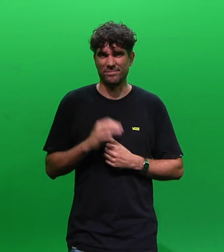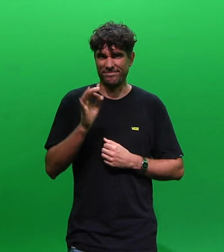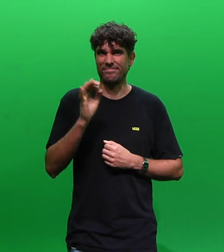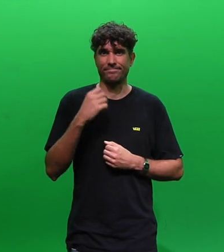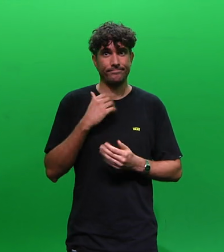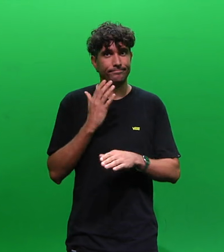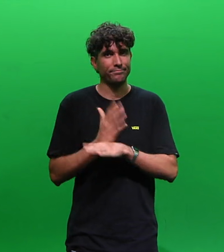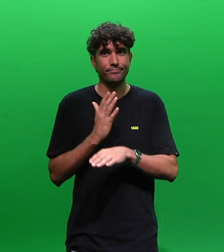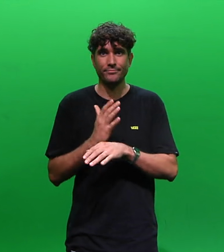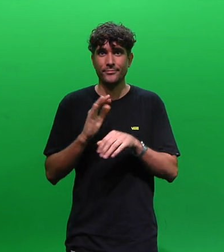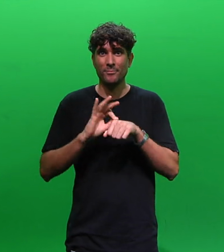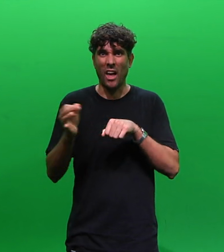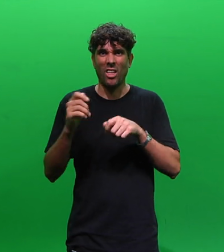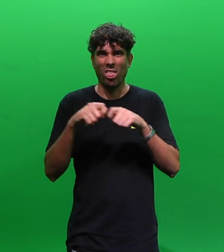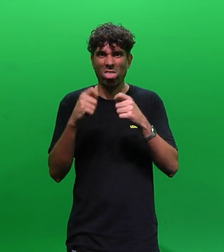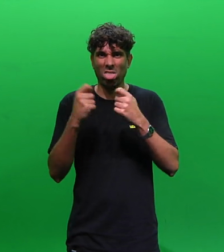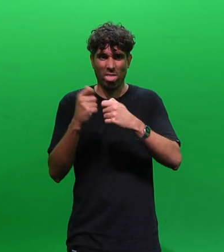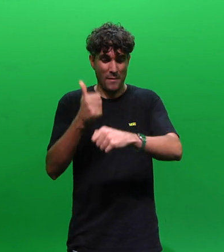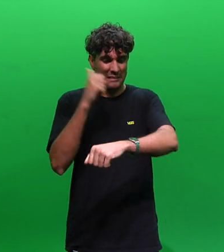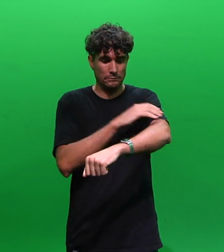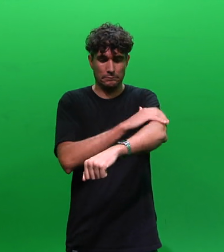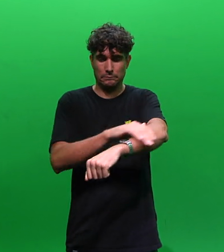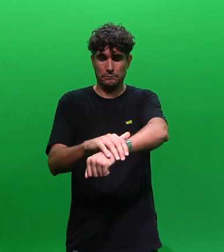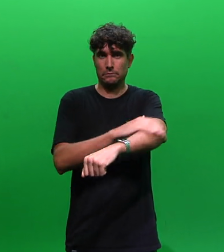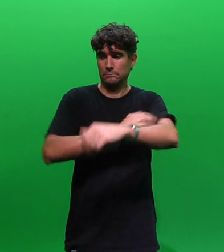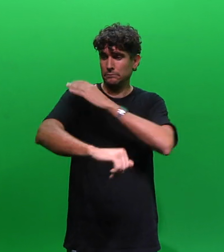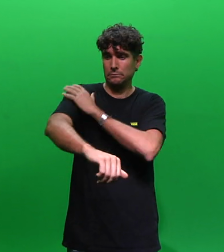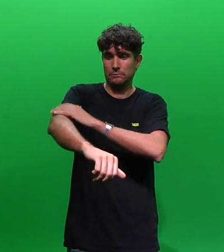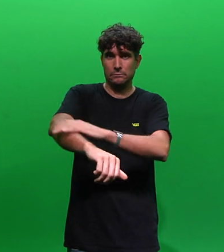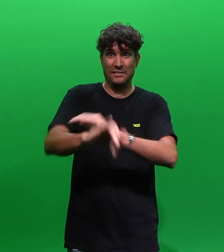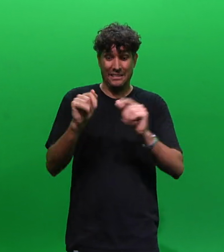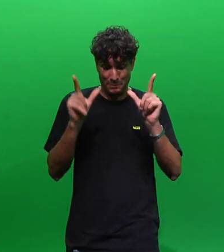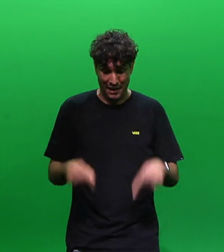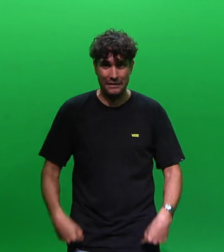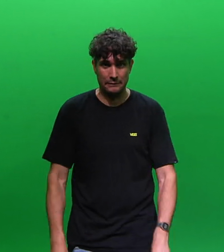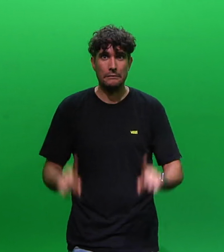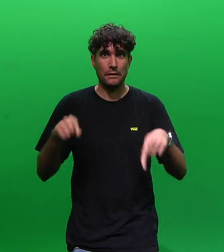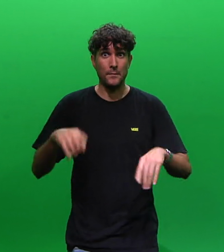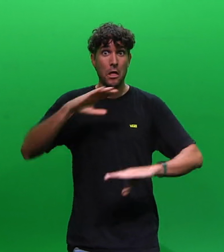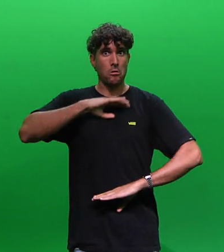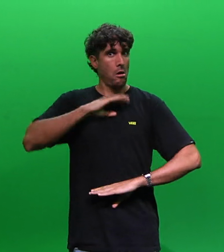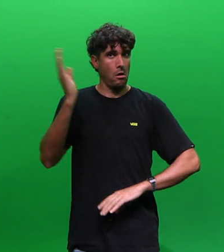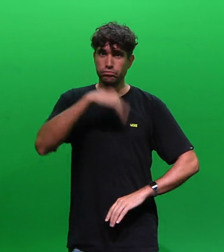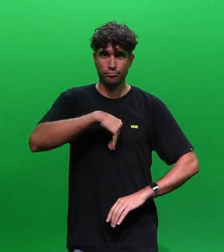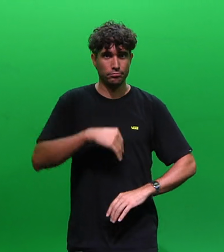Sí, sempre se'm pela la pell, em passa més a les extremitats, al tronc no.